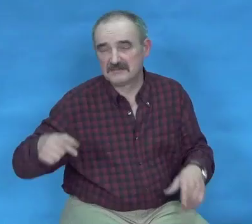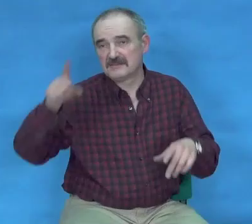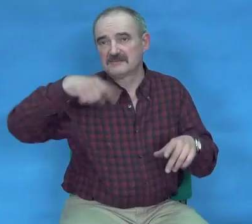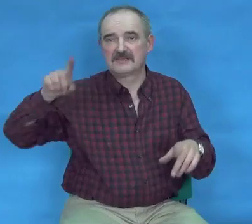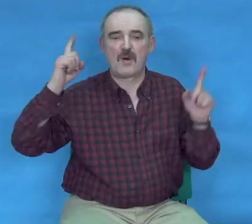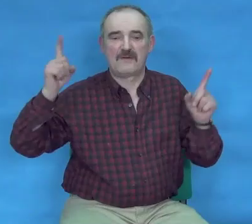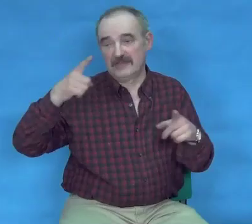Okrągły znak mówi uwaga.